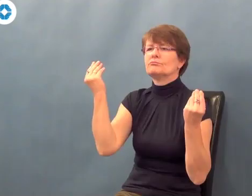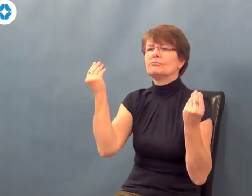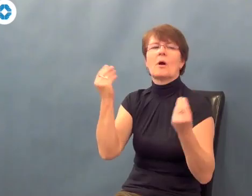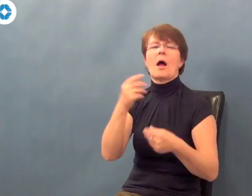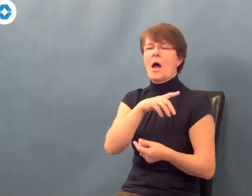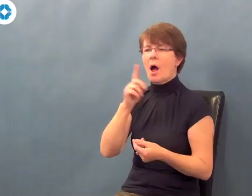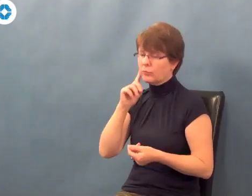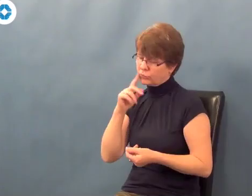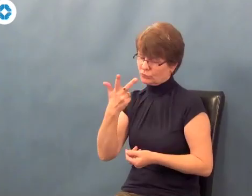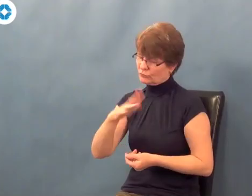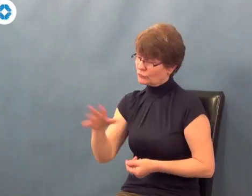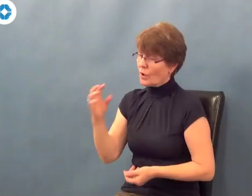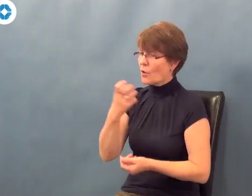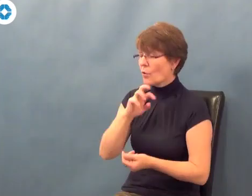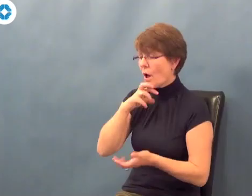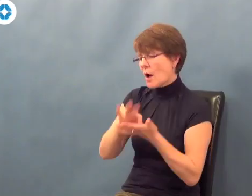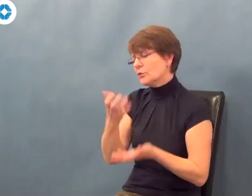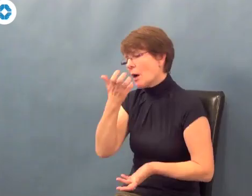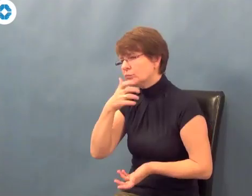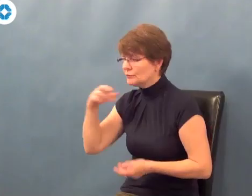Nadchodzi trzech chłopców jedzących gruszki.